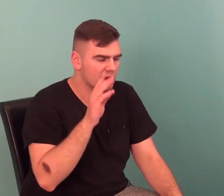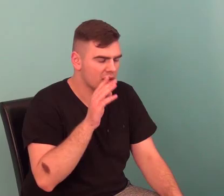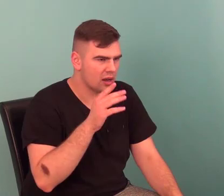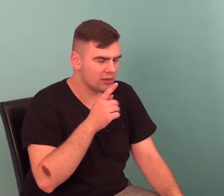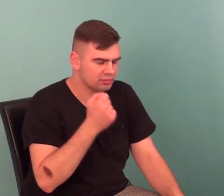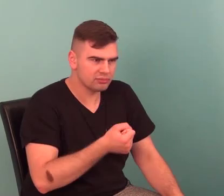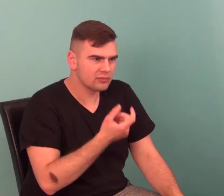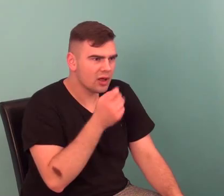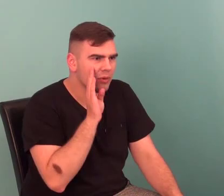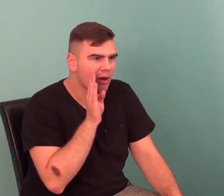Ciężko to stwierdzić, jest bardzo podobny.